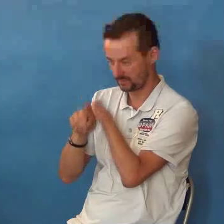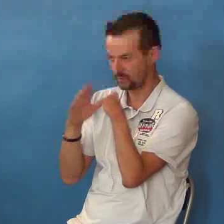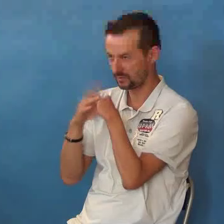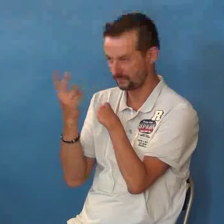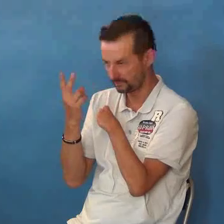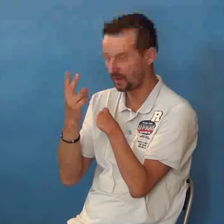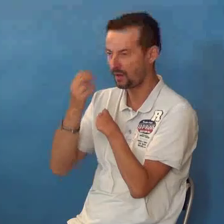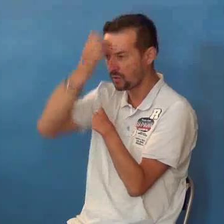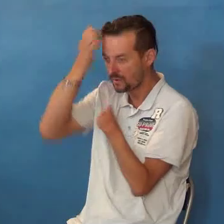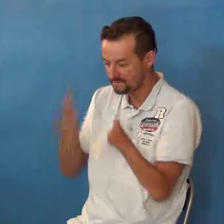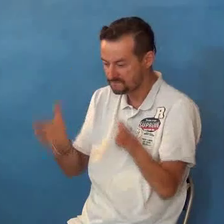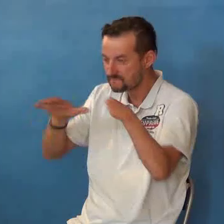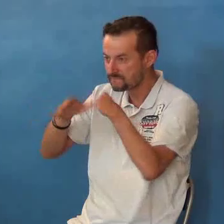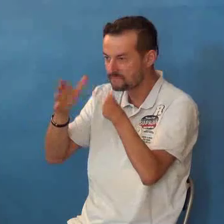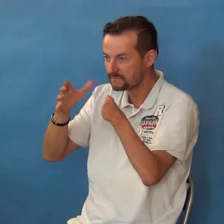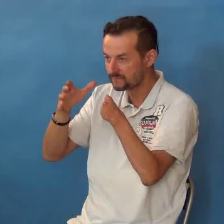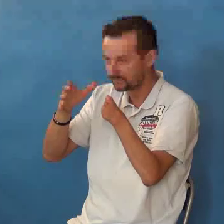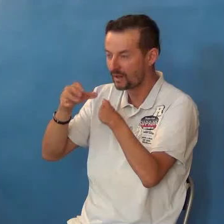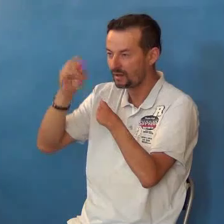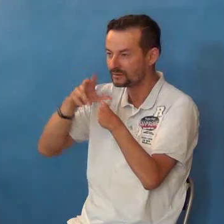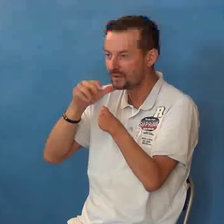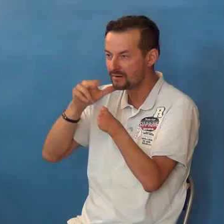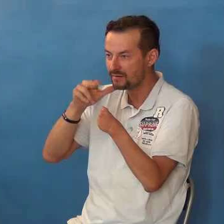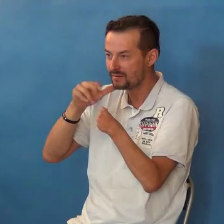Mają tam słoik i w środku jest żaba.